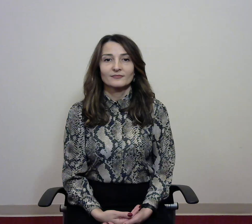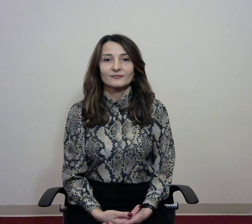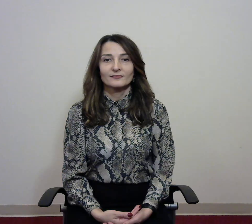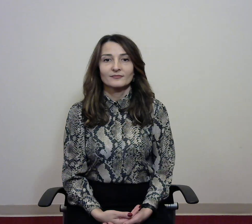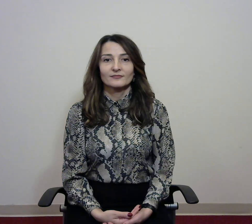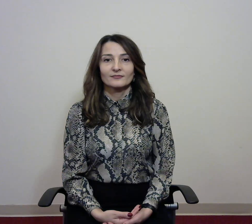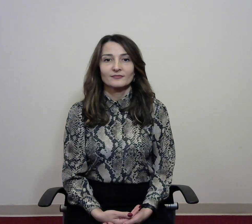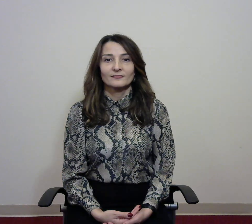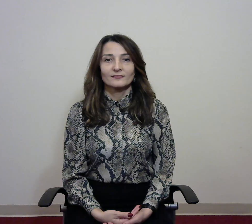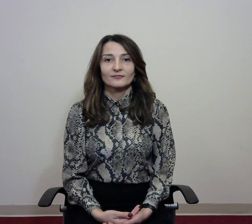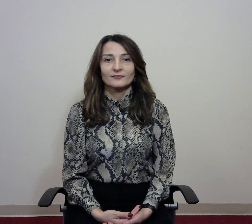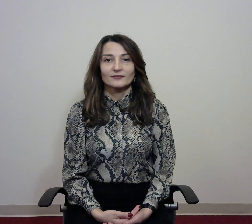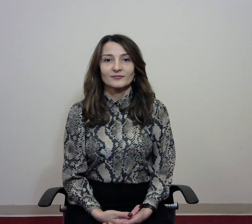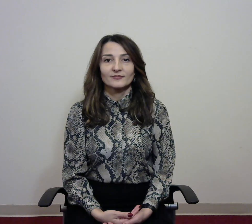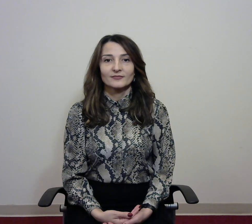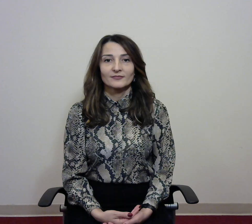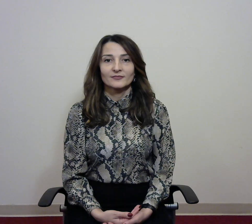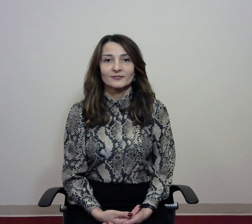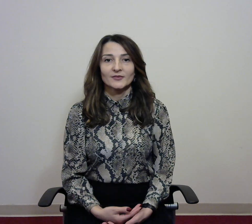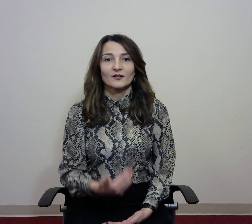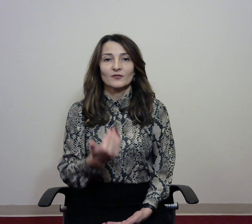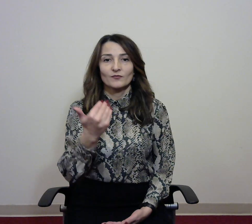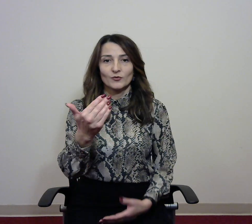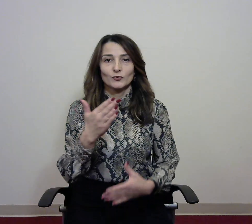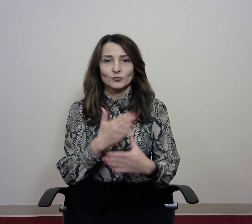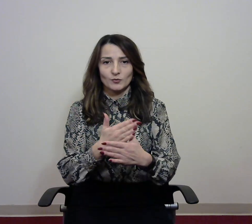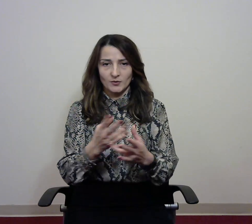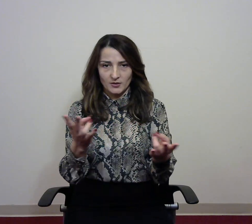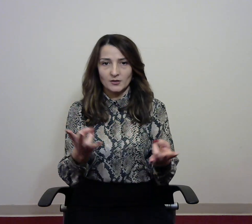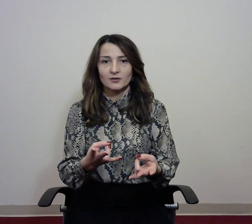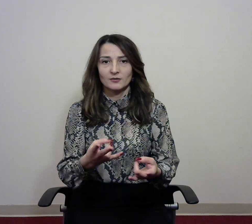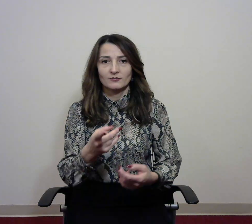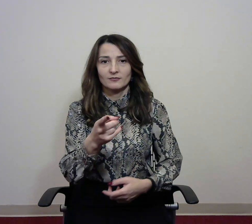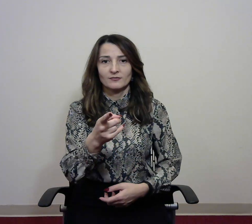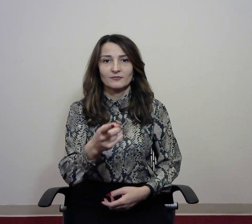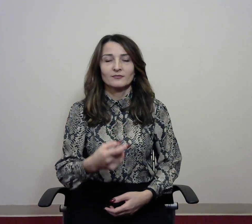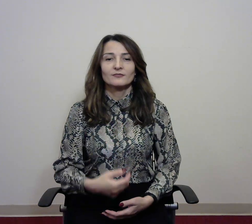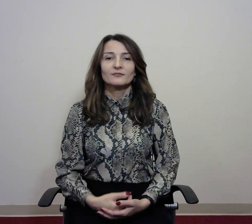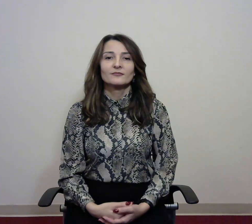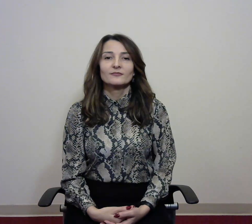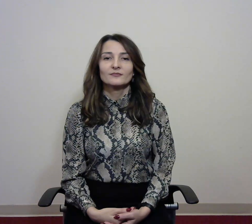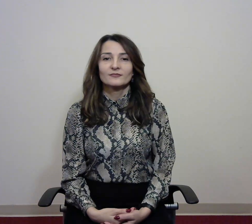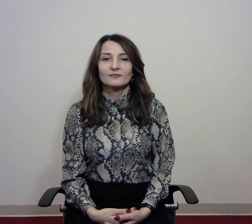Sizə kömək lazımdır mı?